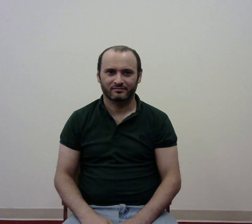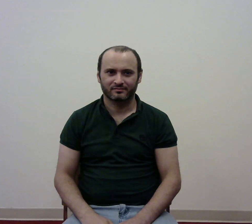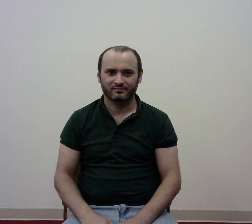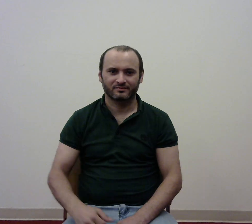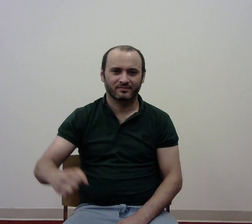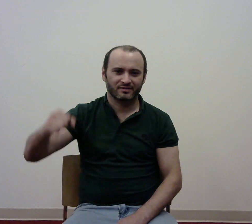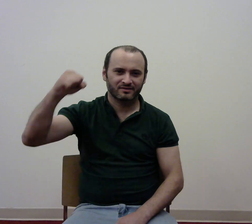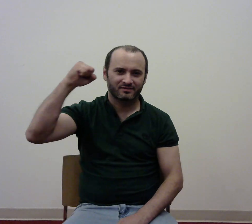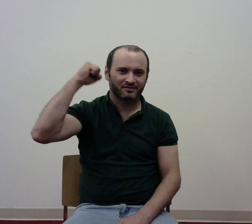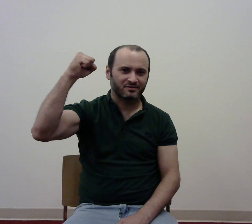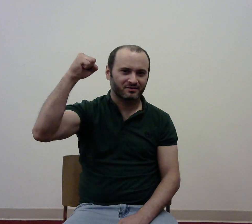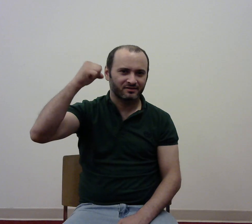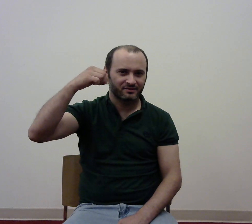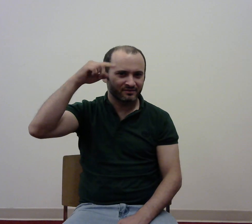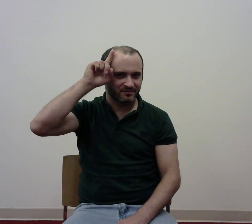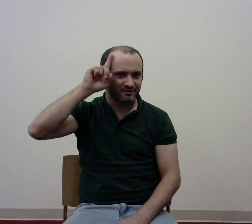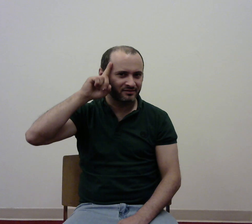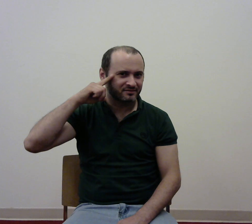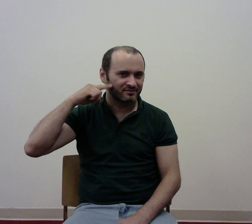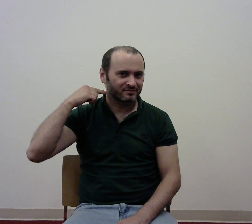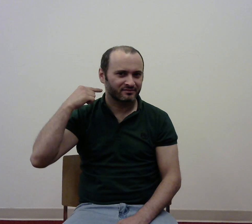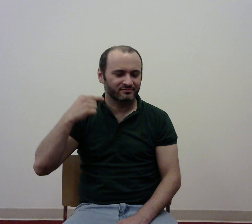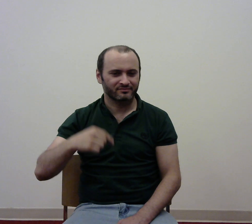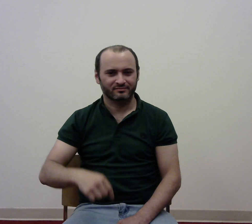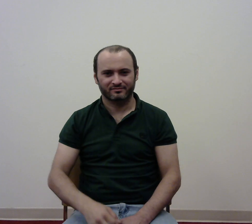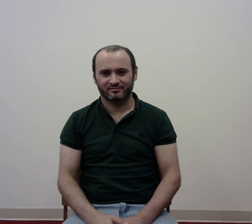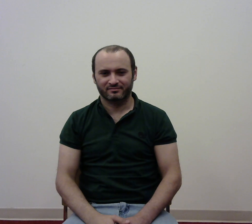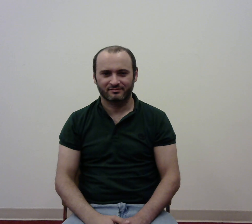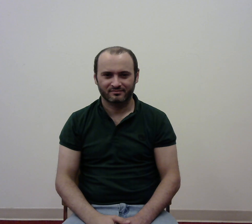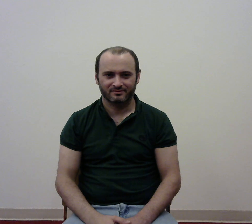Qarabağ Azərbaycandır!